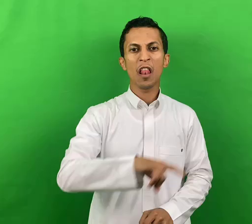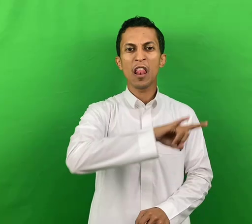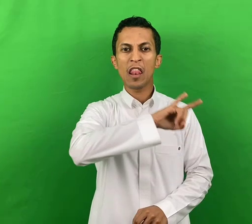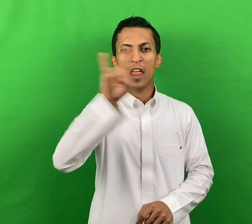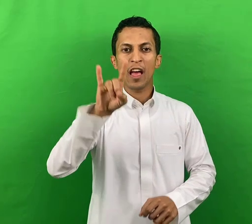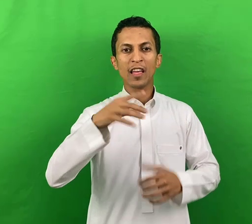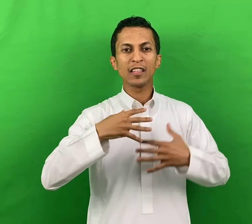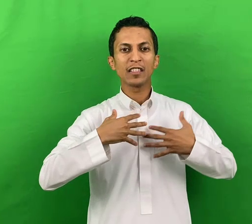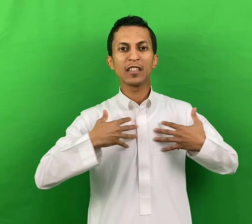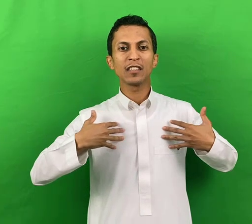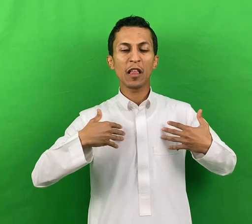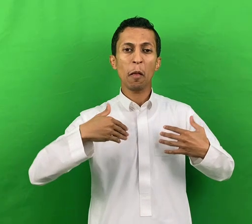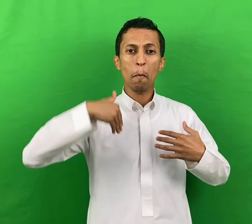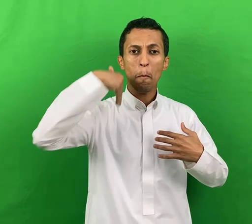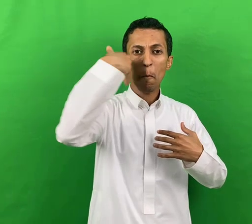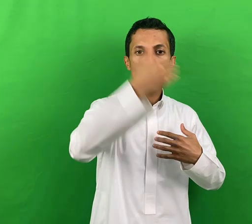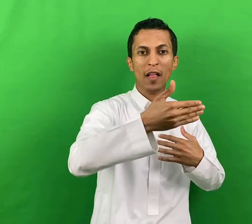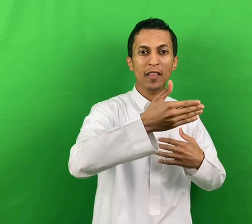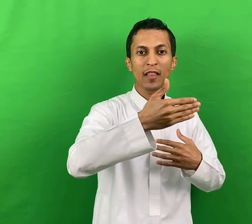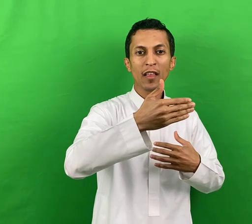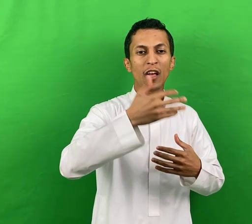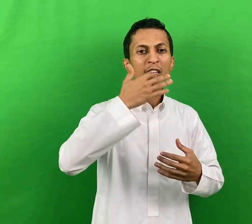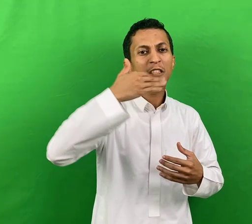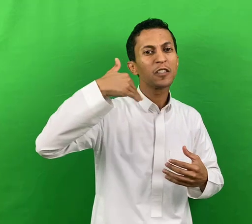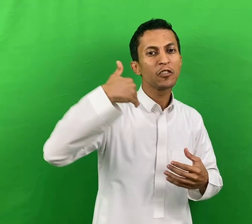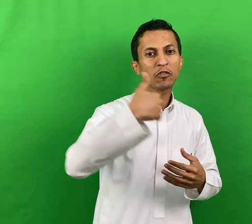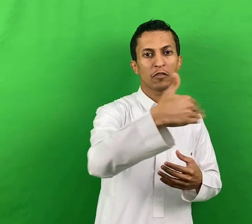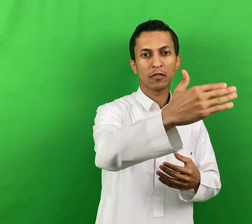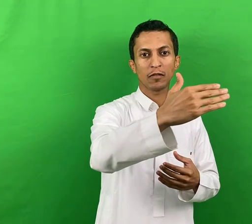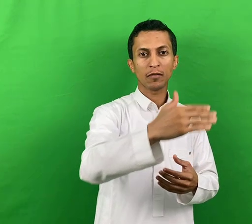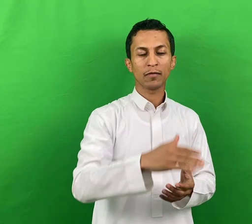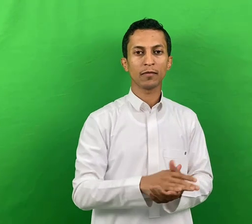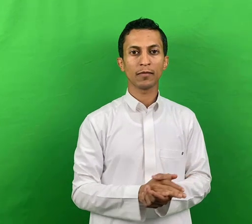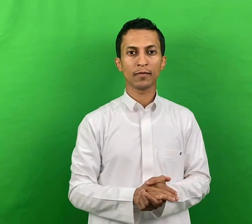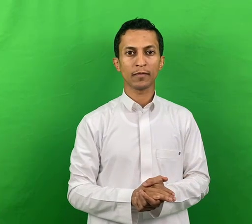لا يسعد بعدها أبدا